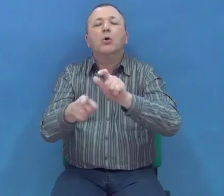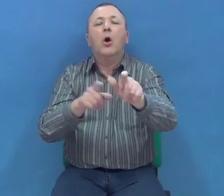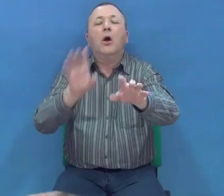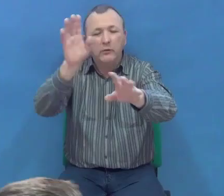O co chodzi.